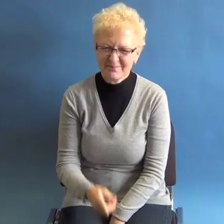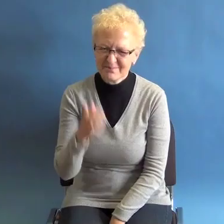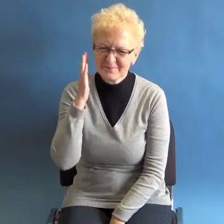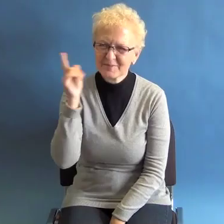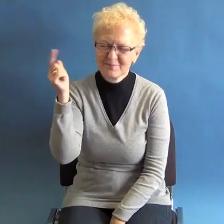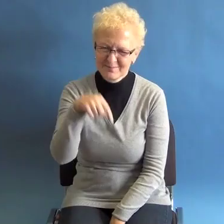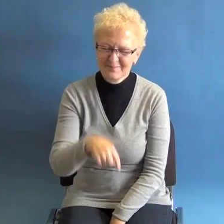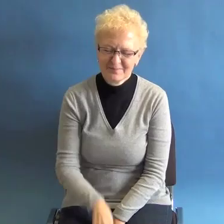Wiem, przyszła.